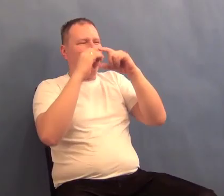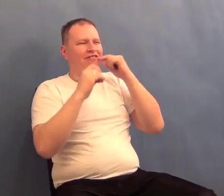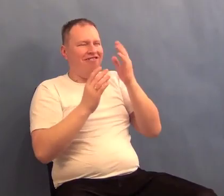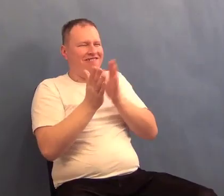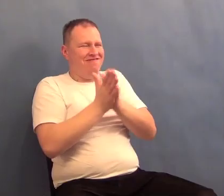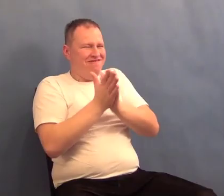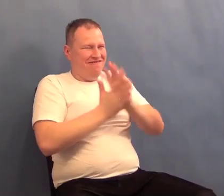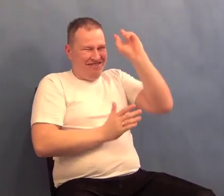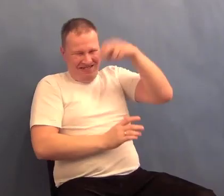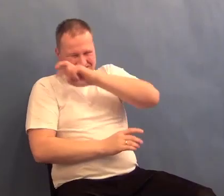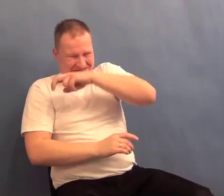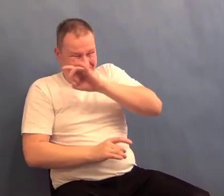Kot zacierał łapy i wyszedł z mieszkania.